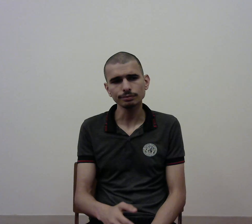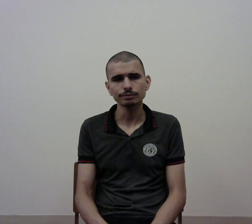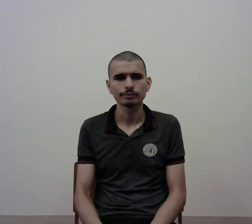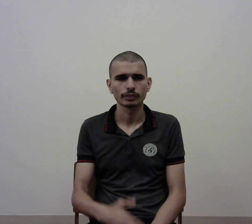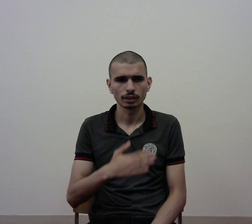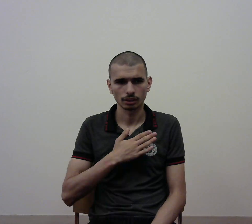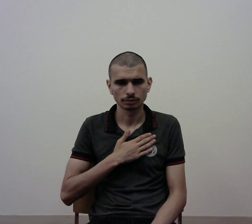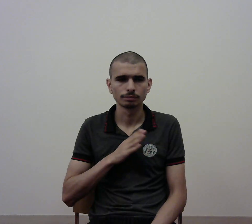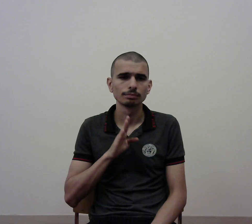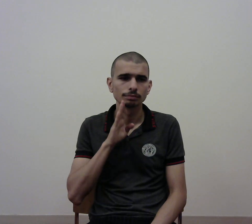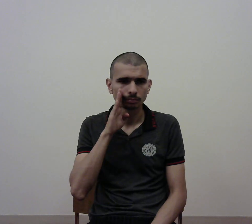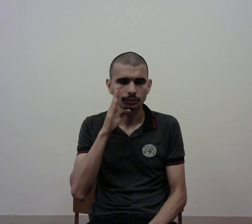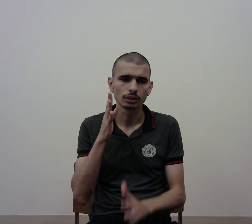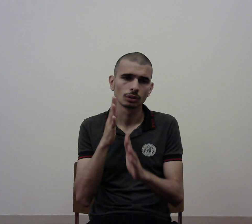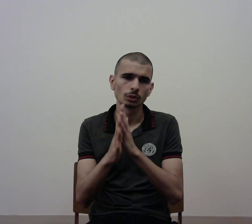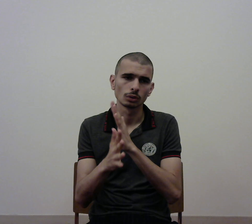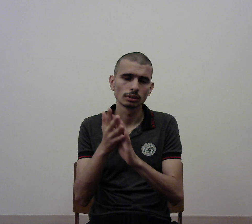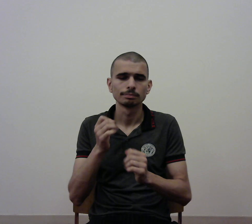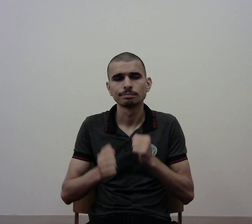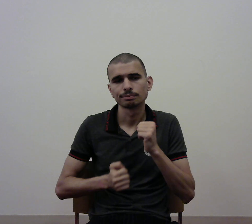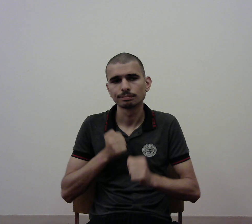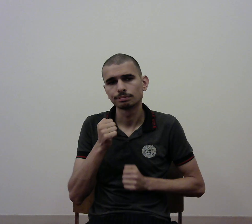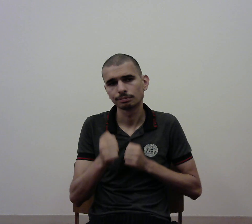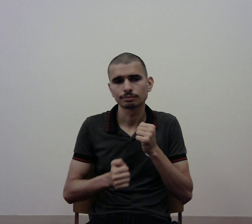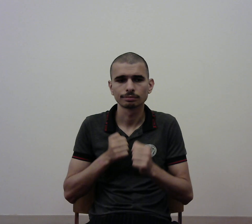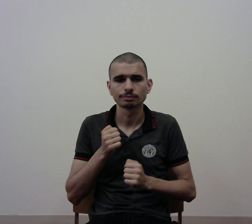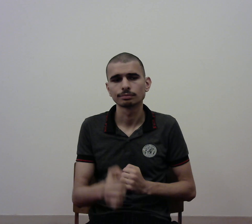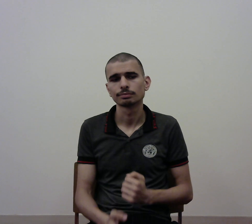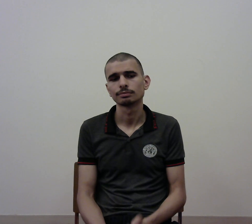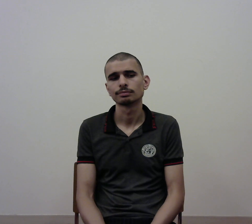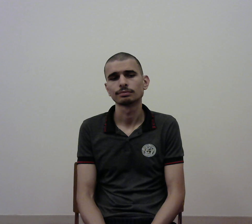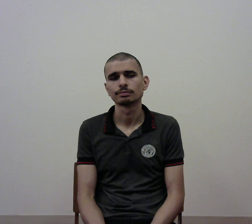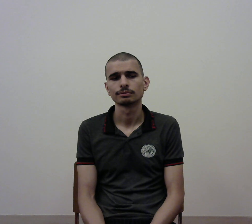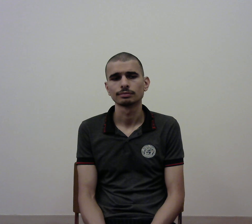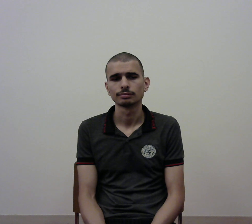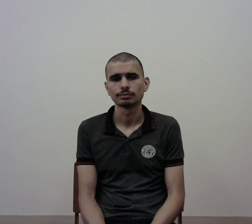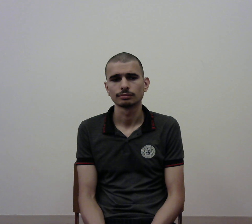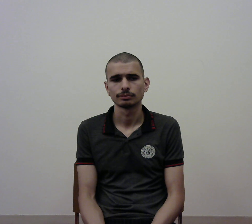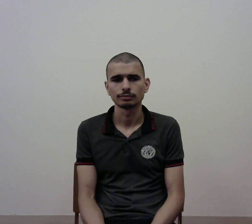Mən səhərlər bulvarda qaçıram